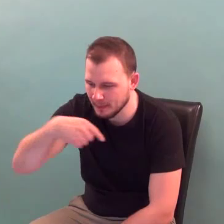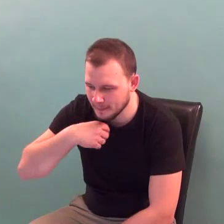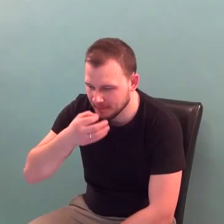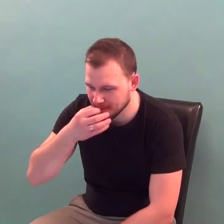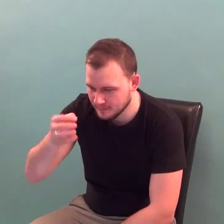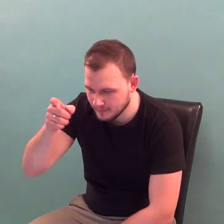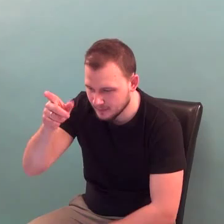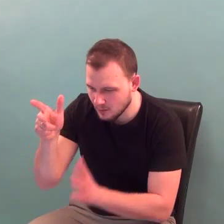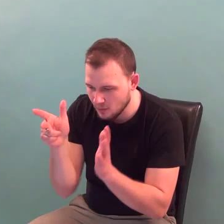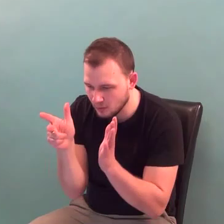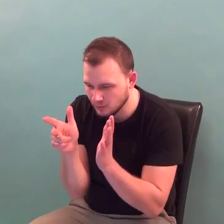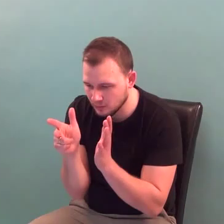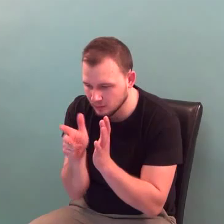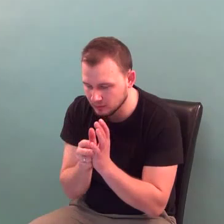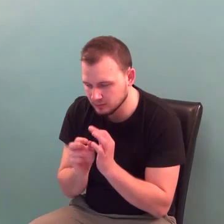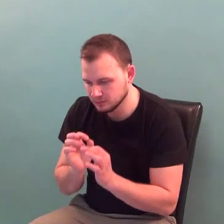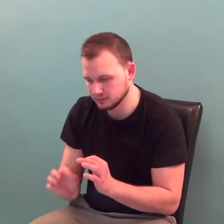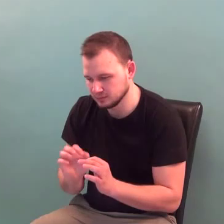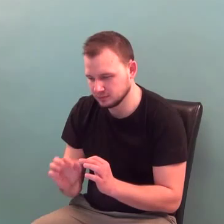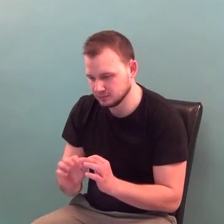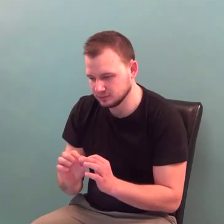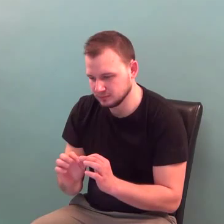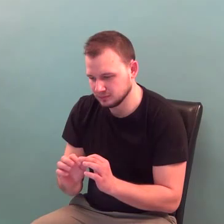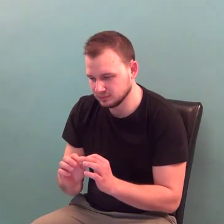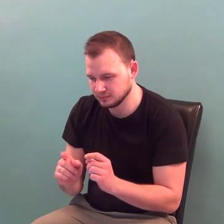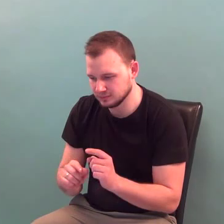Mam pytanie: osiemnastego... zastanawiam się...